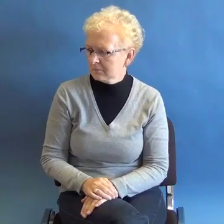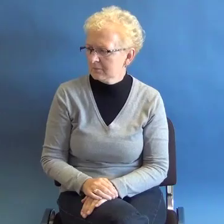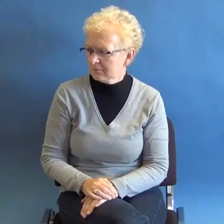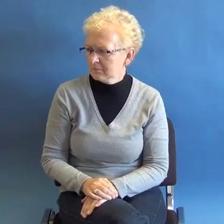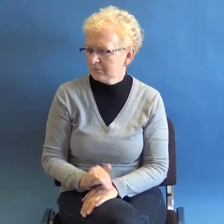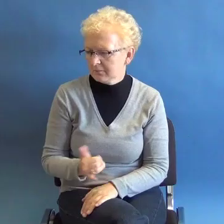Tak.